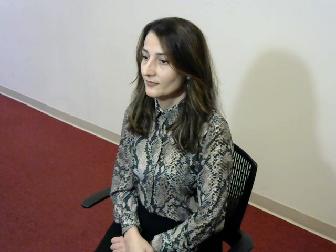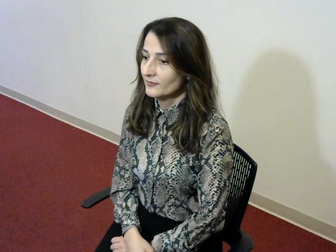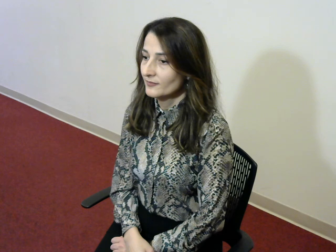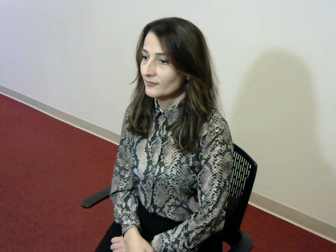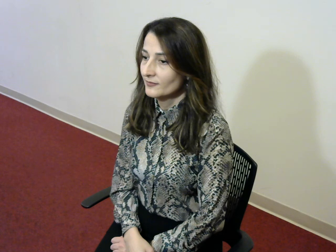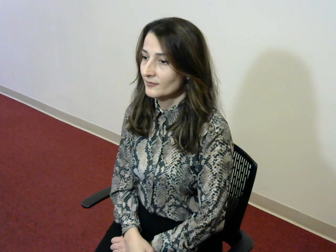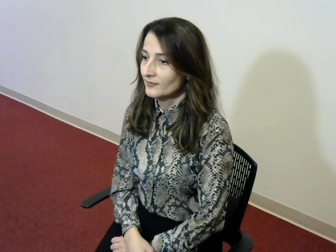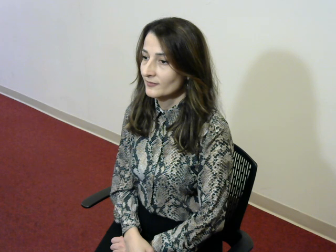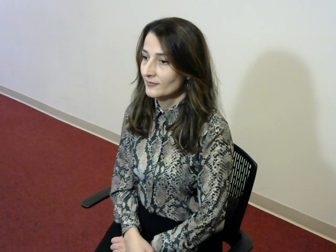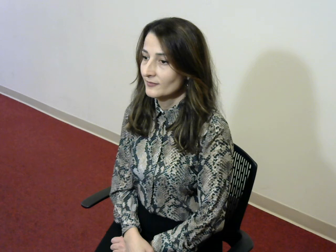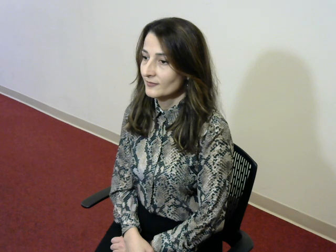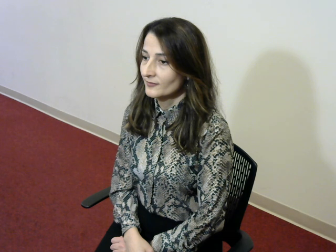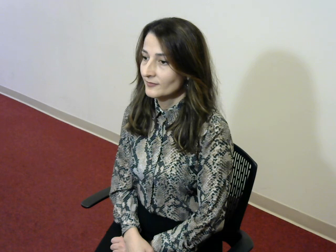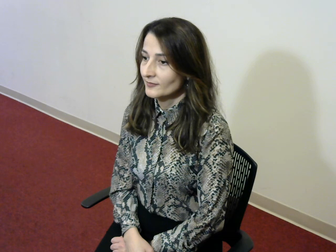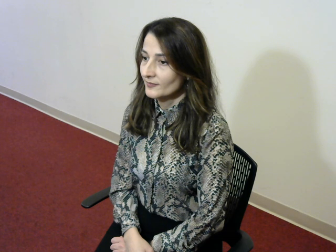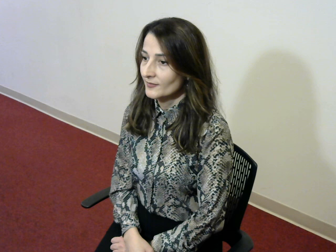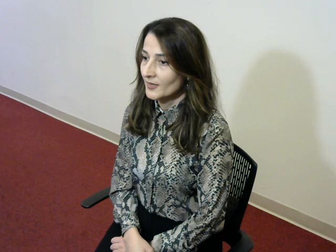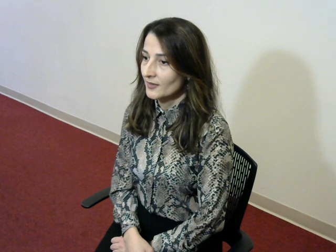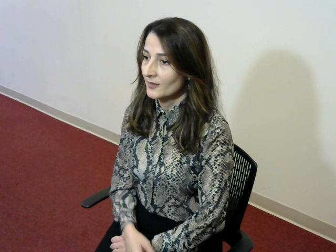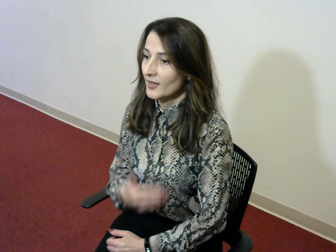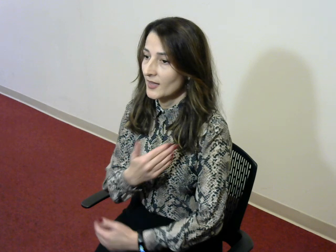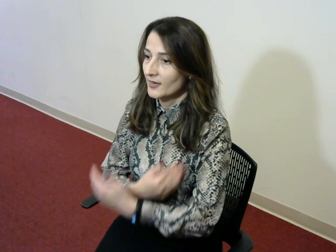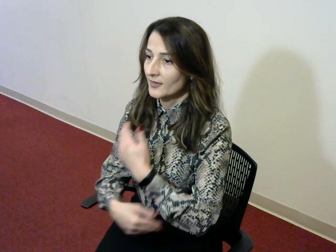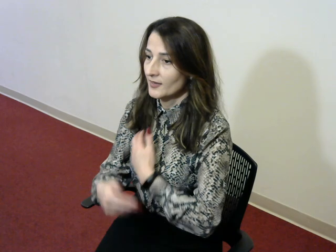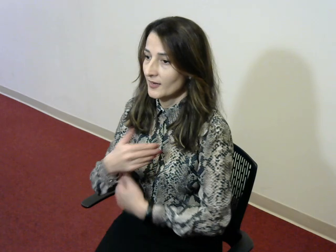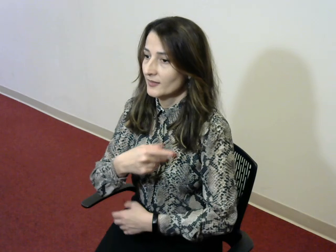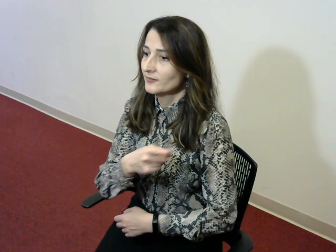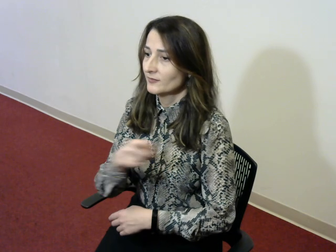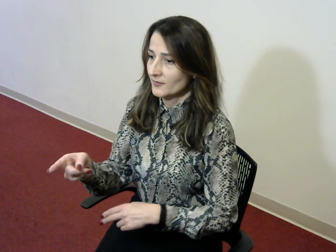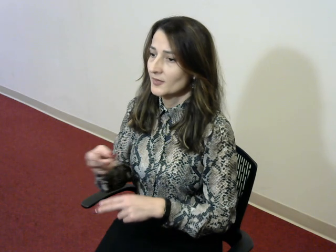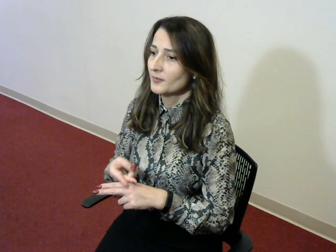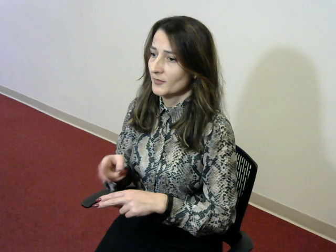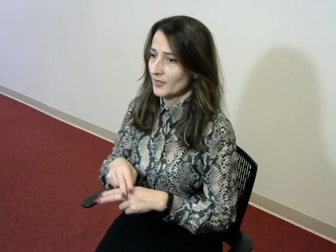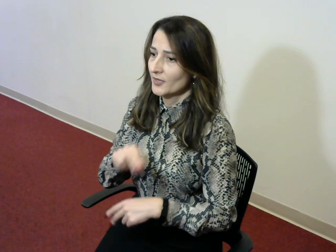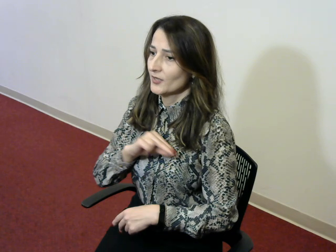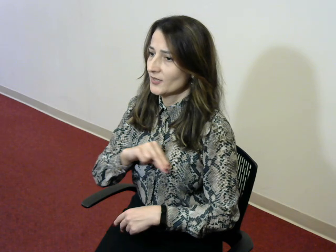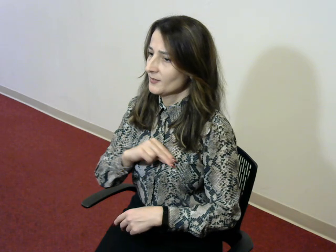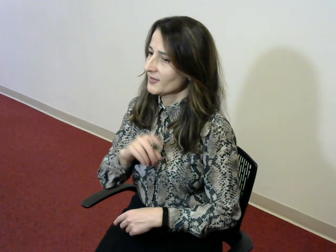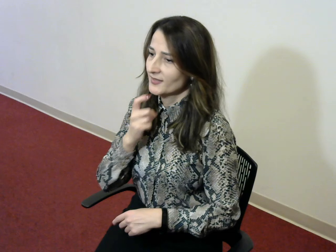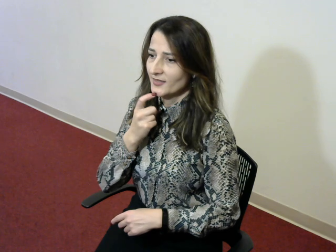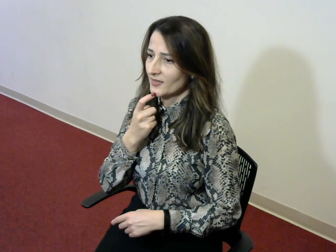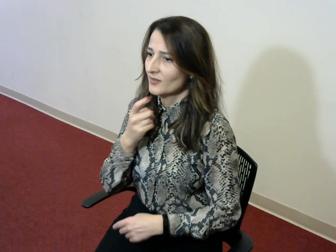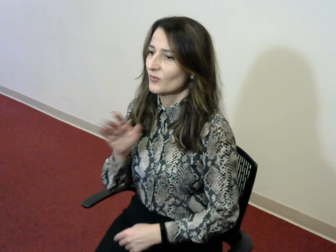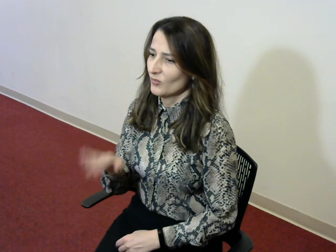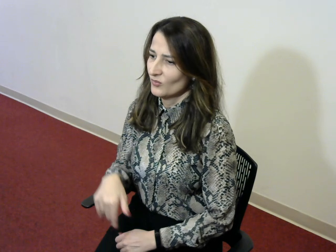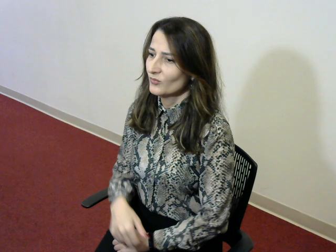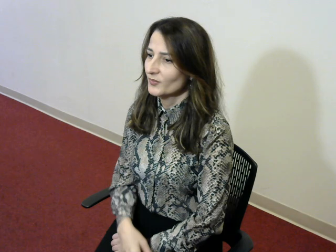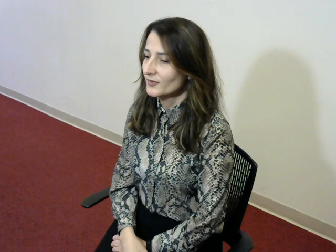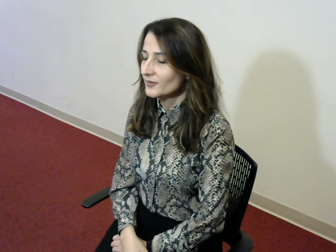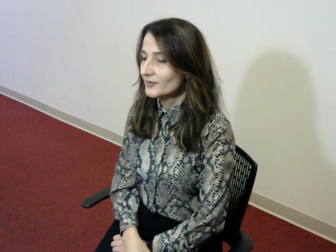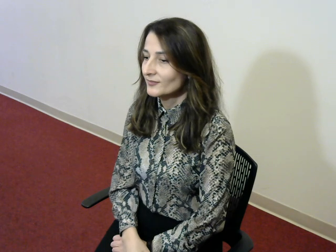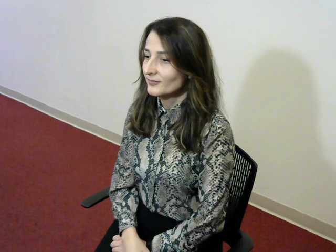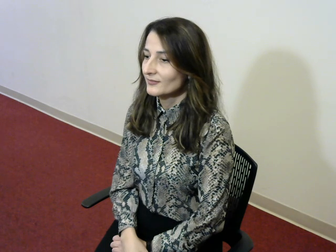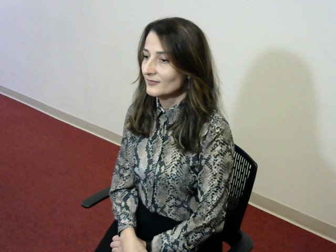Əlilliyi olanlar üçün iş çətin olur